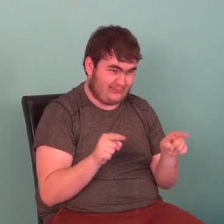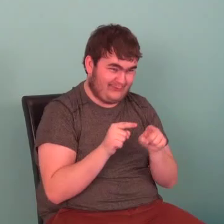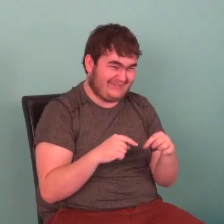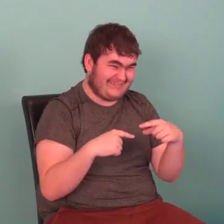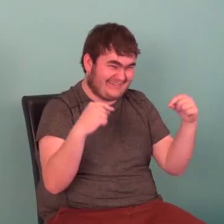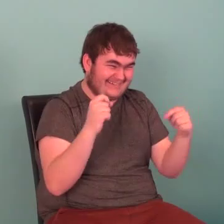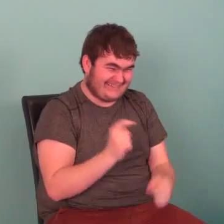Dwa koła z krótką kreską w górę.